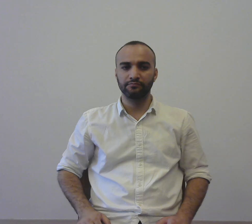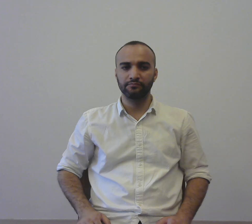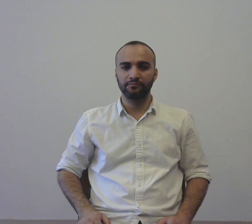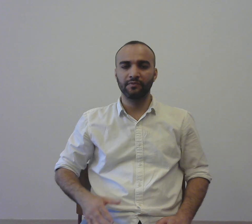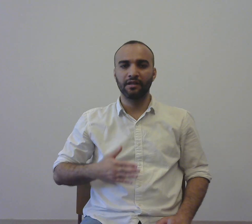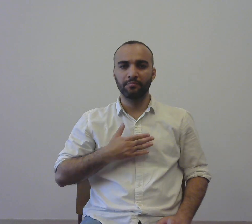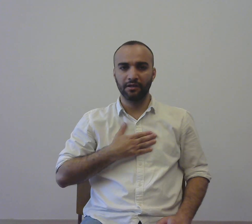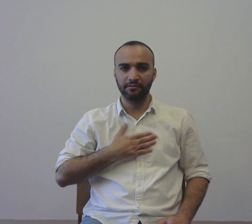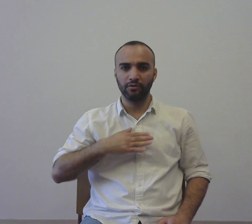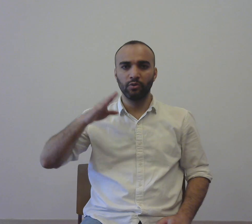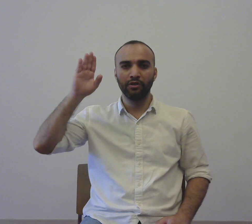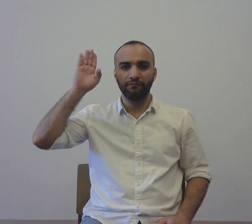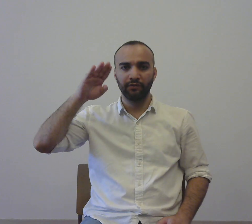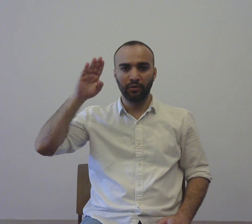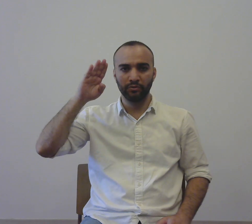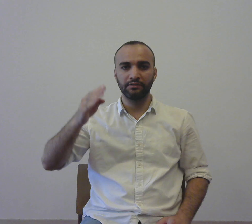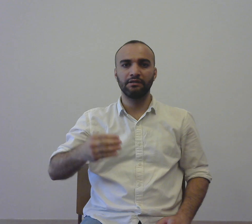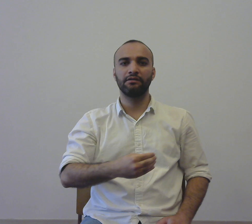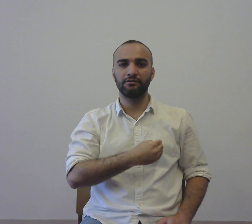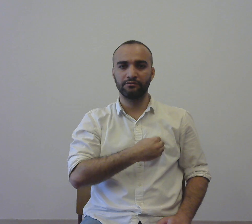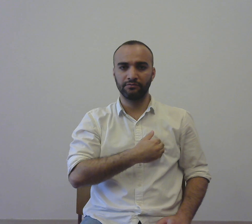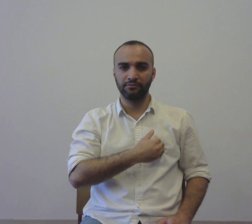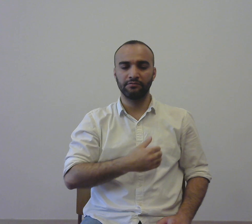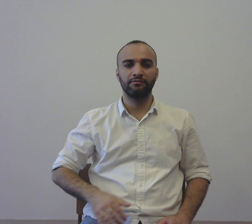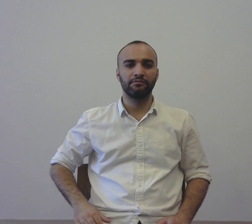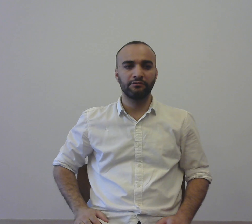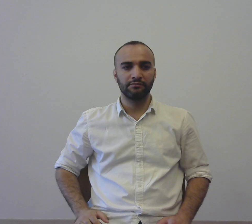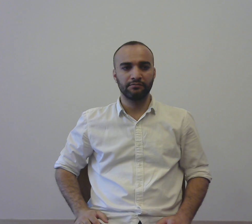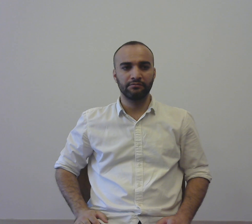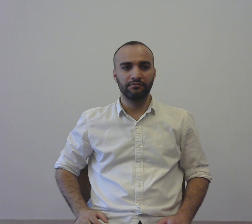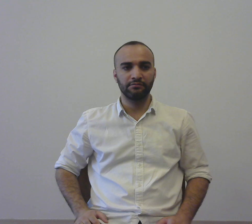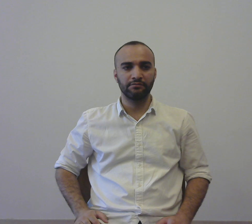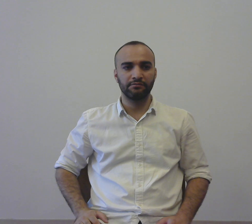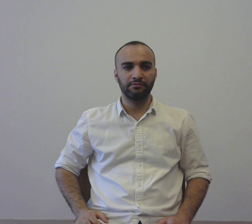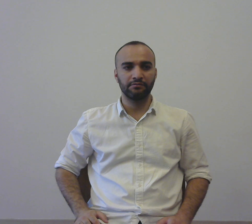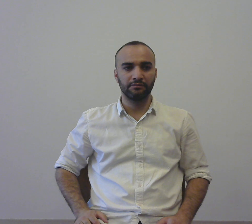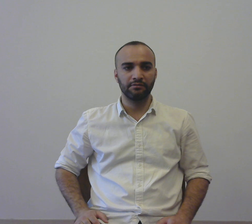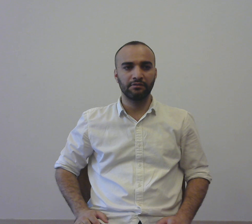Mən su istəyirəm